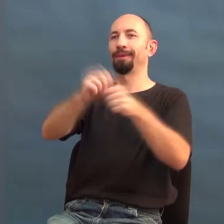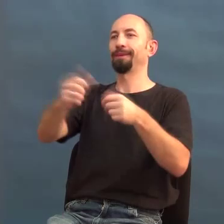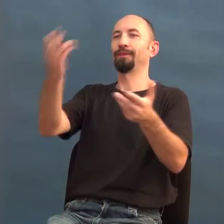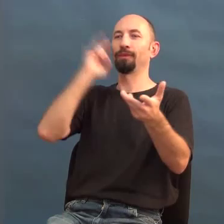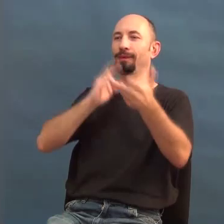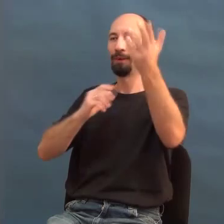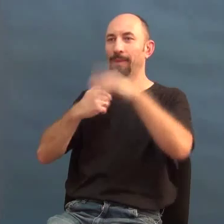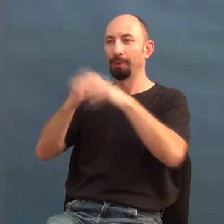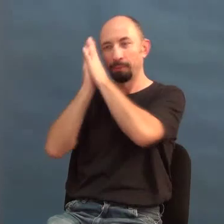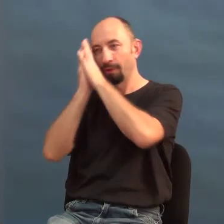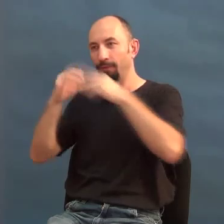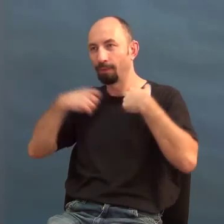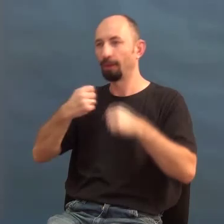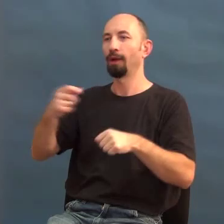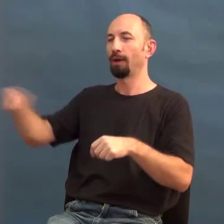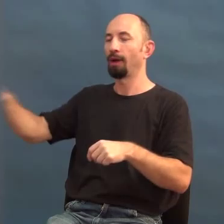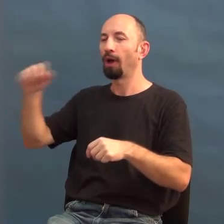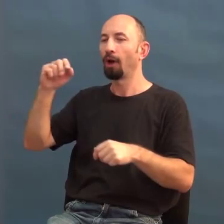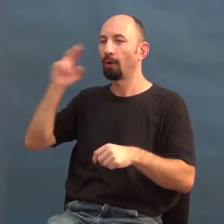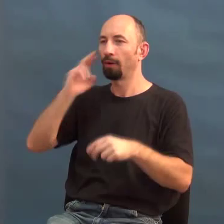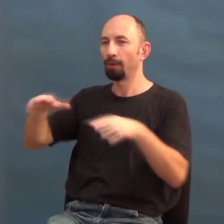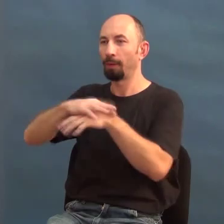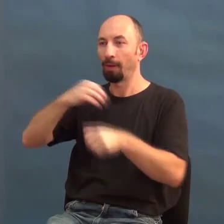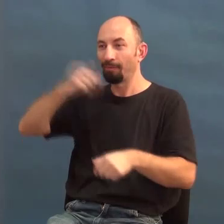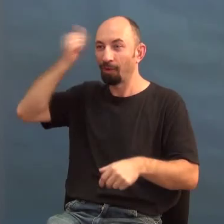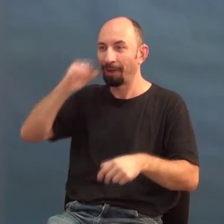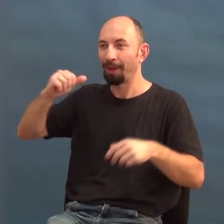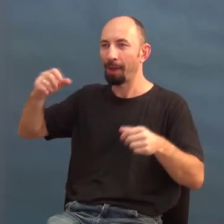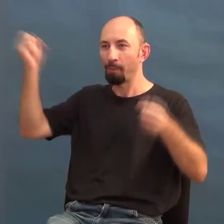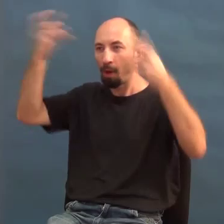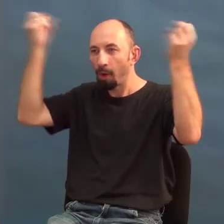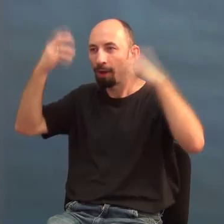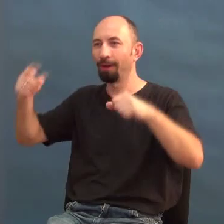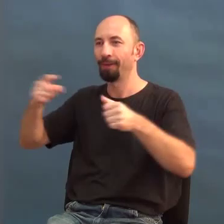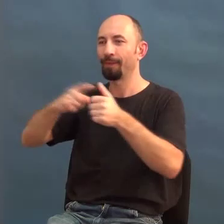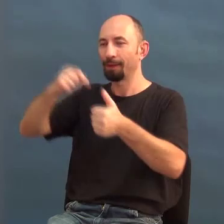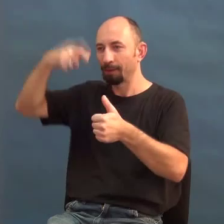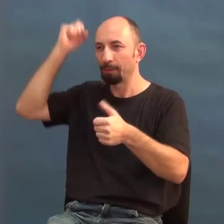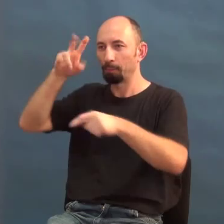On mówi, że był zmęczony i zasnął, a oni zaczynają mu opowiadać, że był alarm i przyjechała straż pożarna oraz policja.